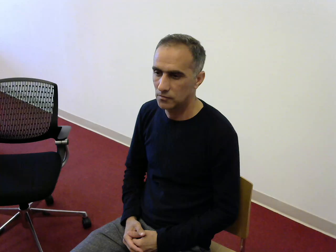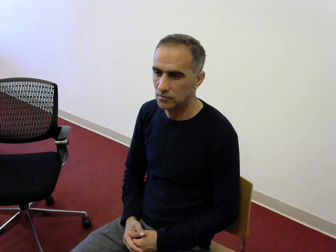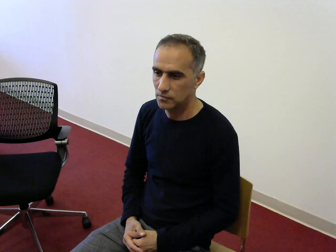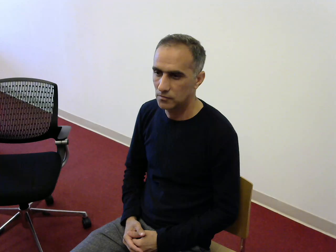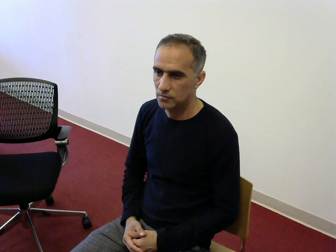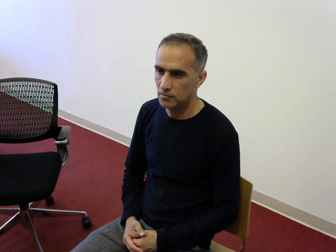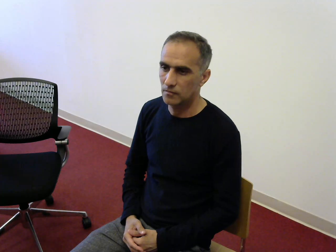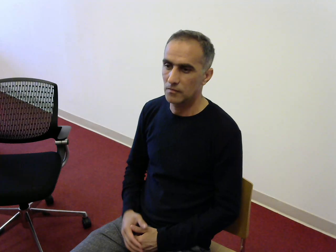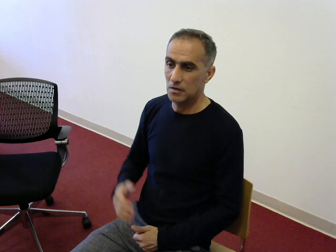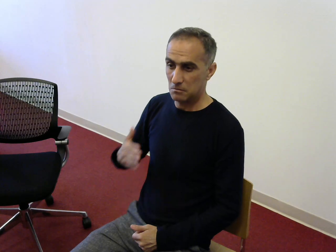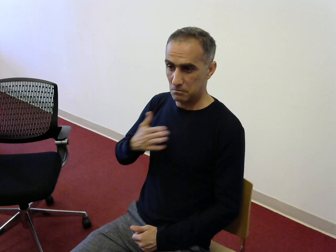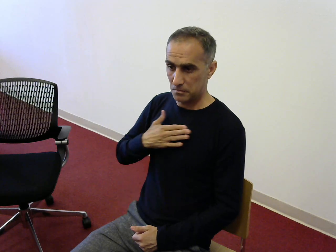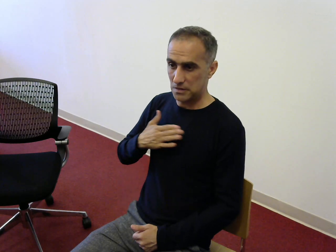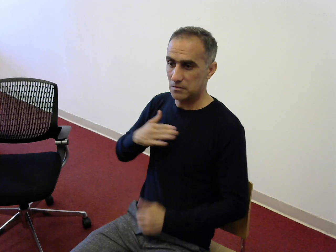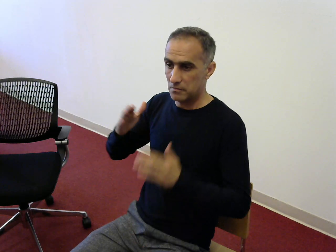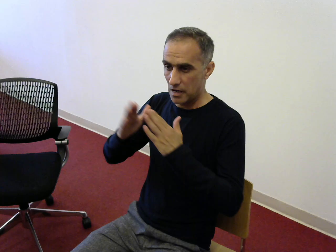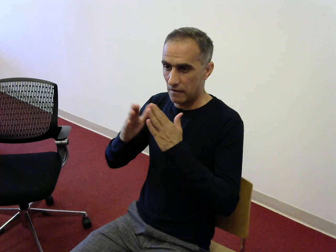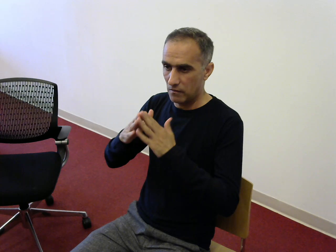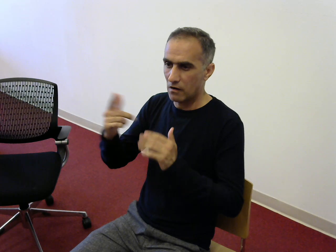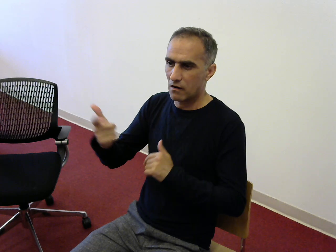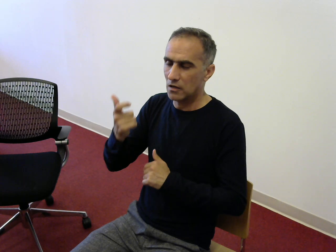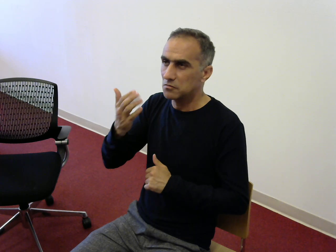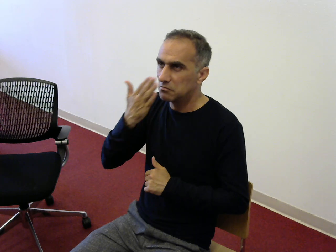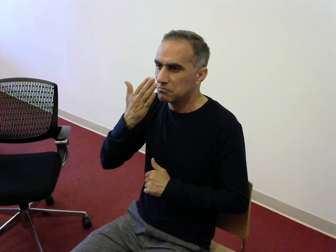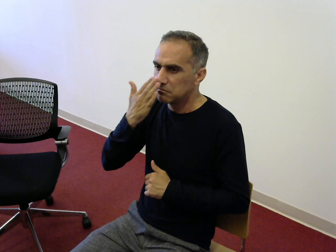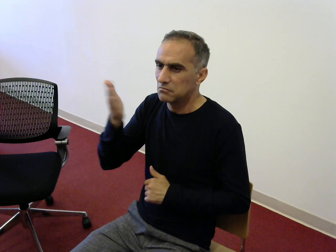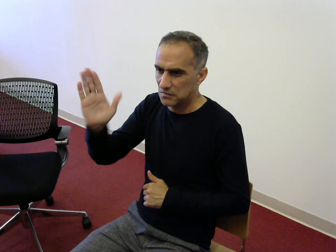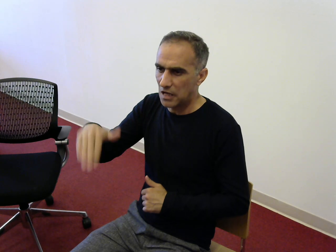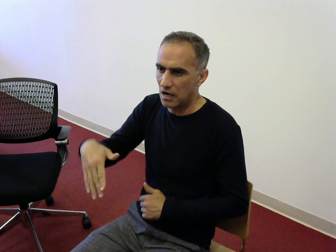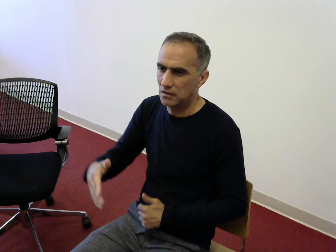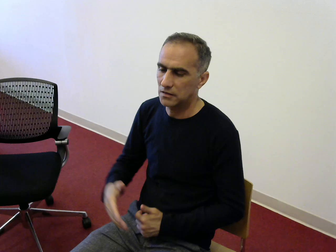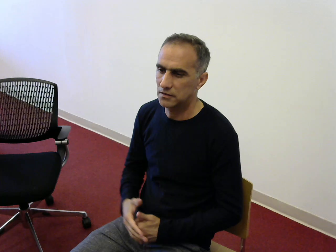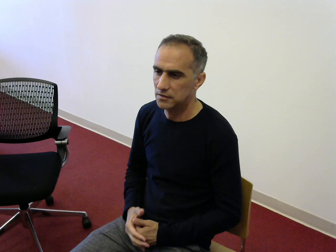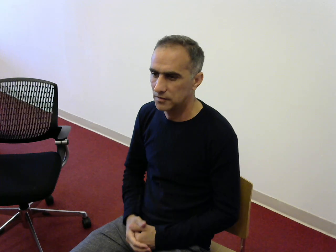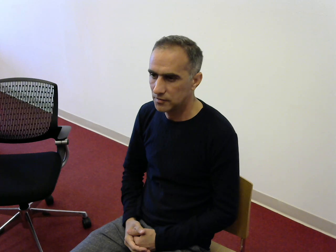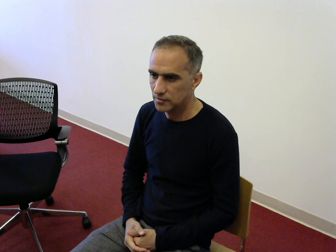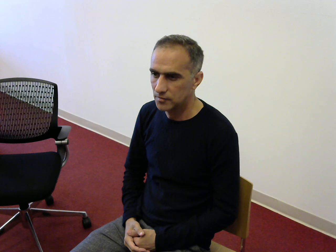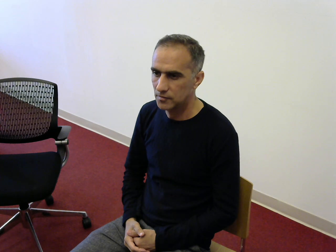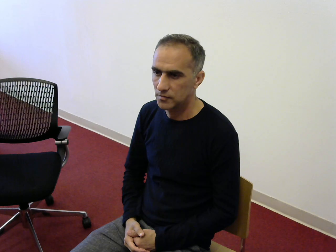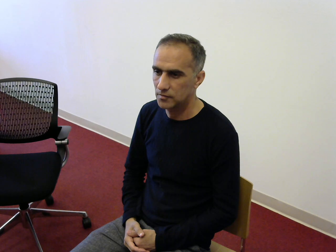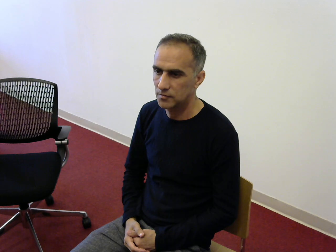Bizim evdən qaz iyi gəlir